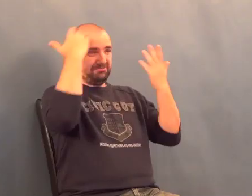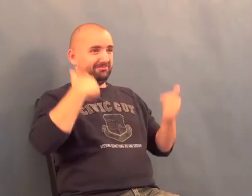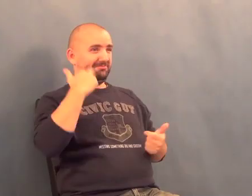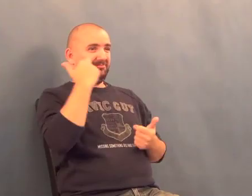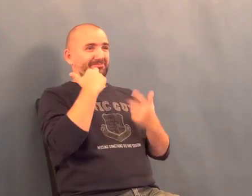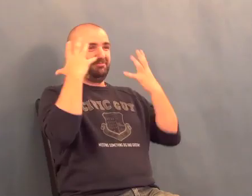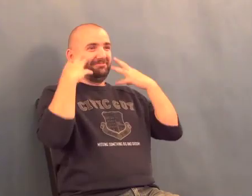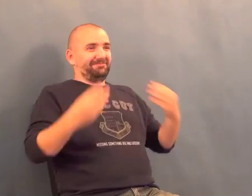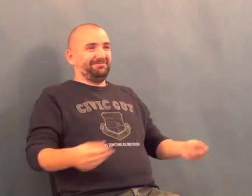"Jestem głuchy, nic nie słyszałem."